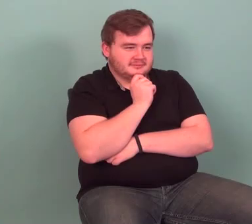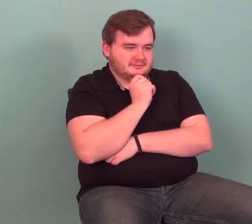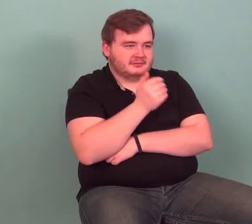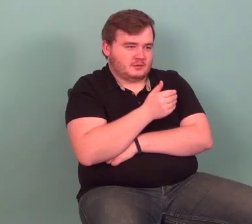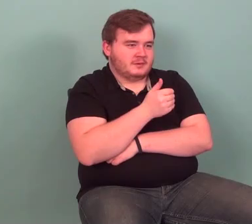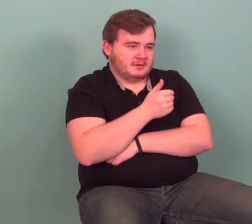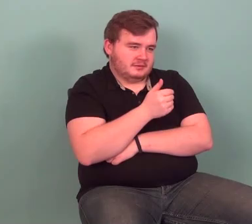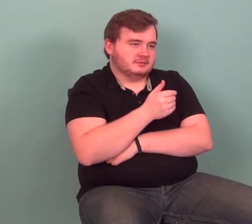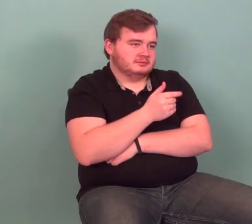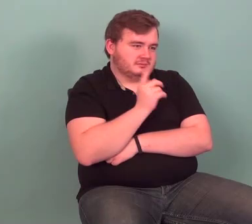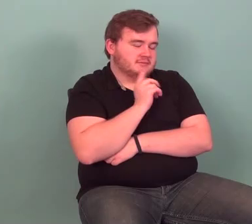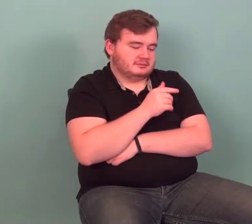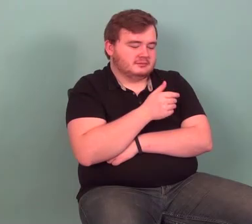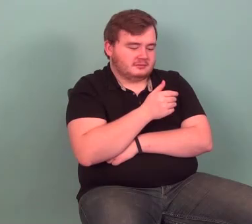Może, faktycznie, może.